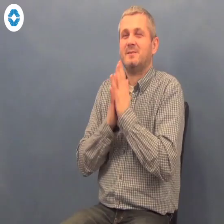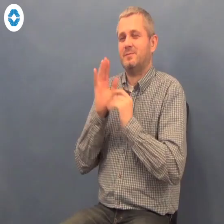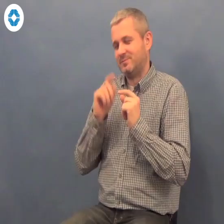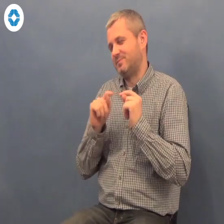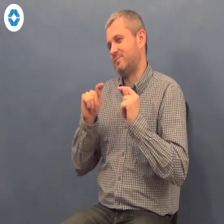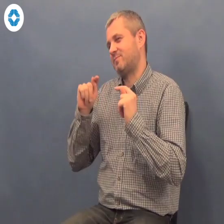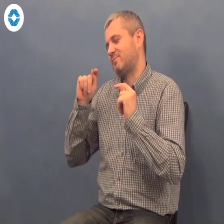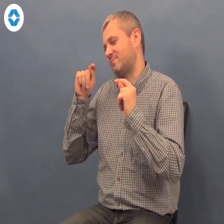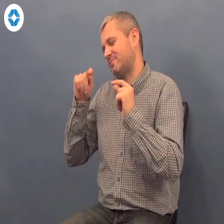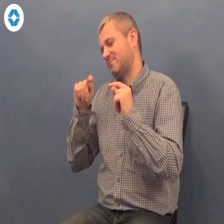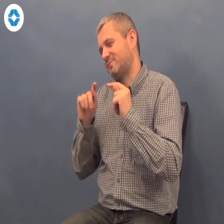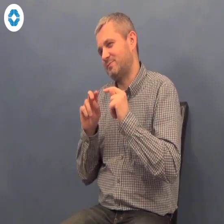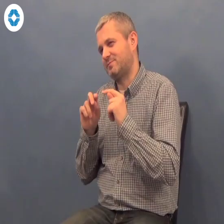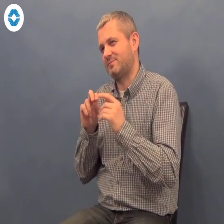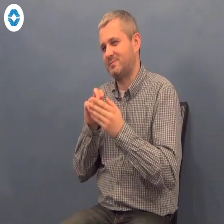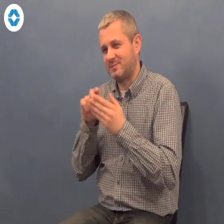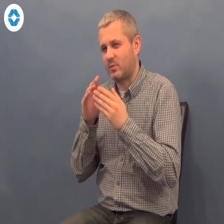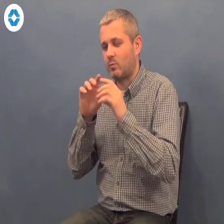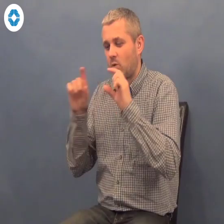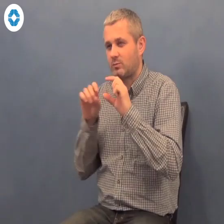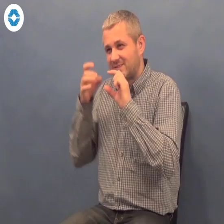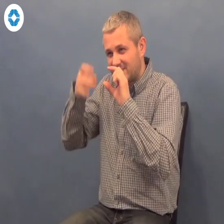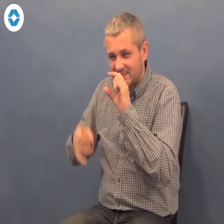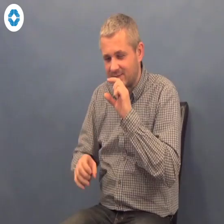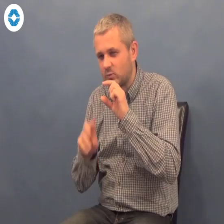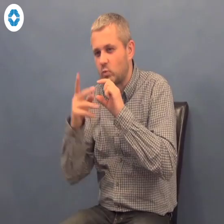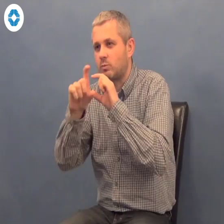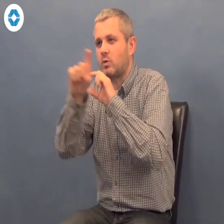Kot wychodzi z bloku, schodzi na dół i wybiega do bloku naprzeciwko.